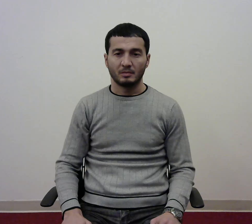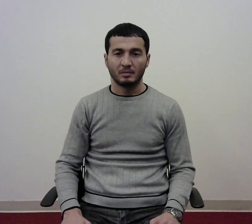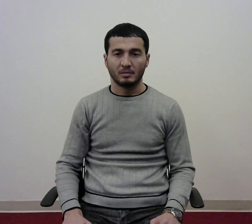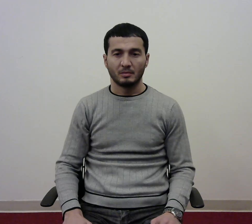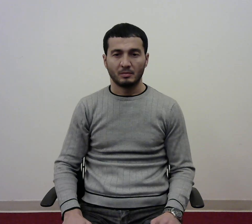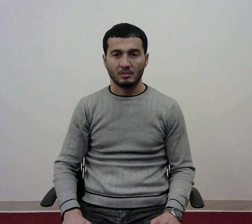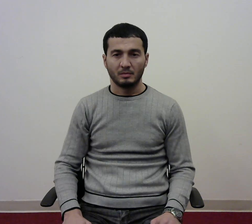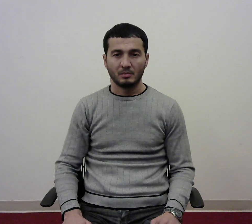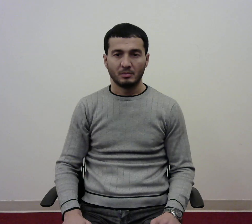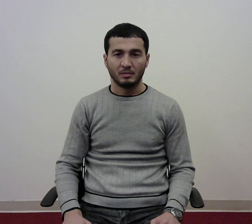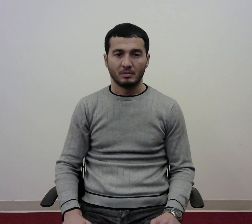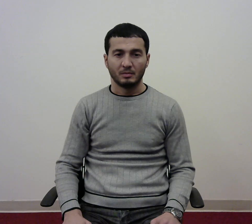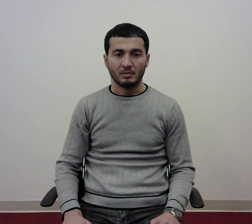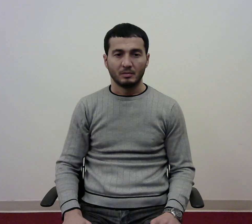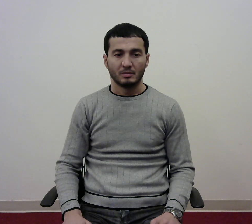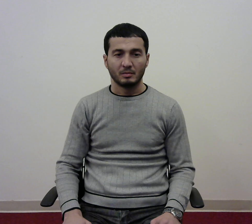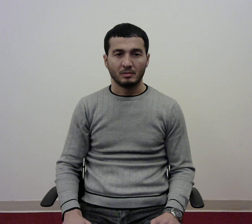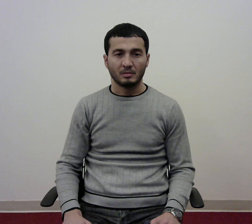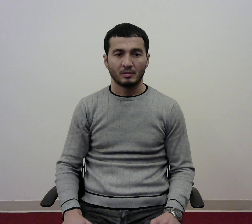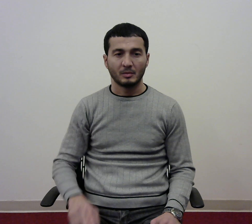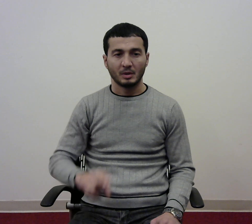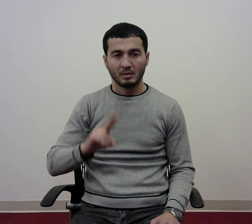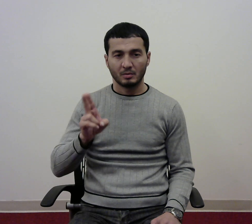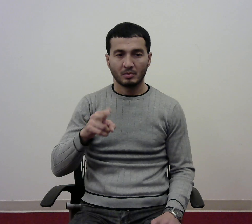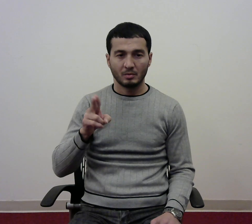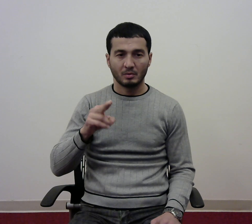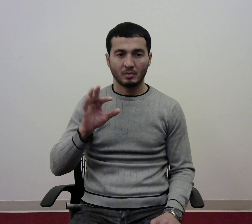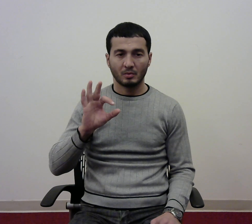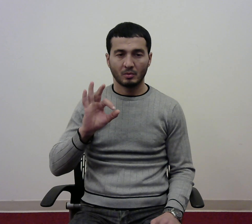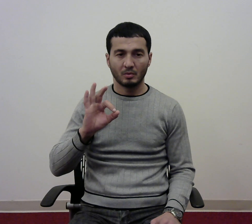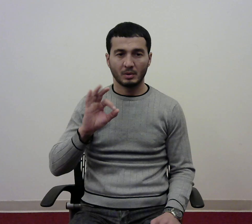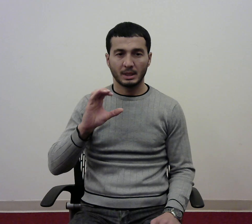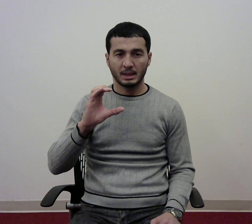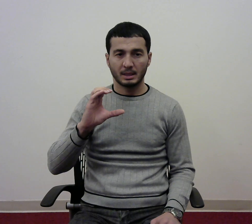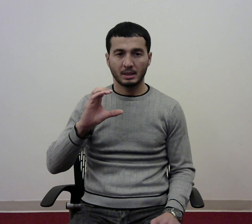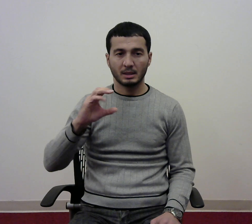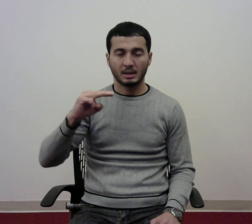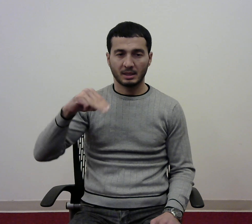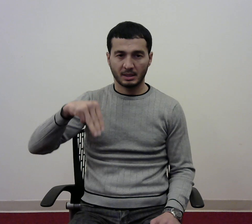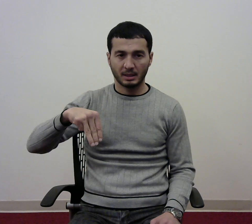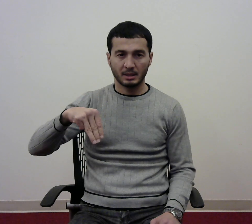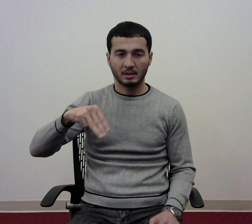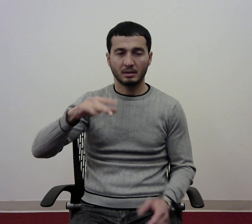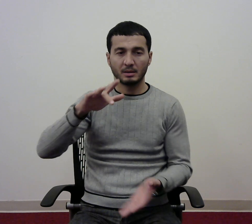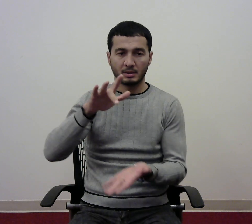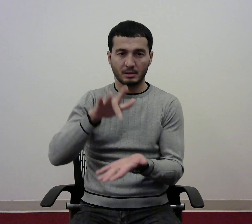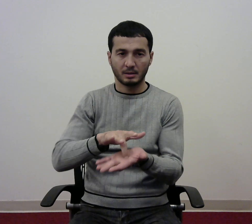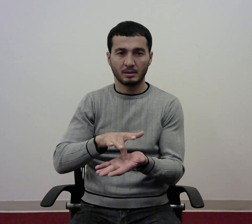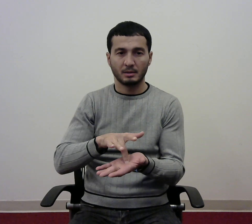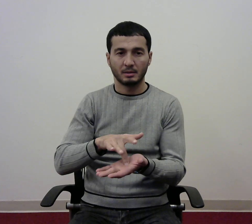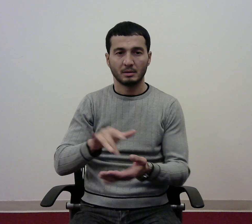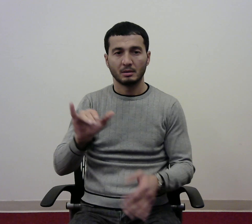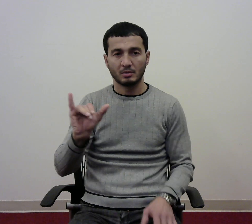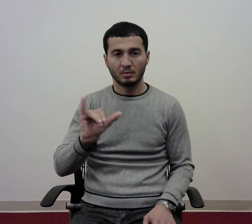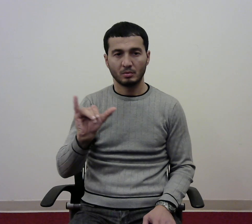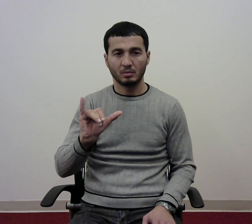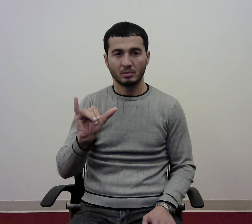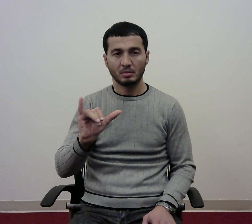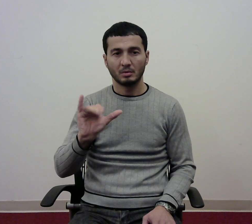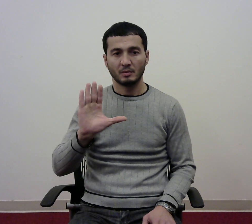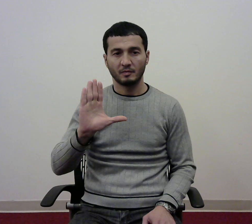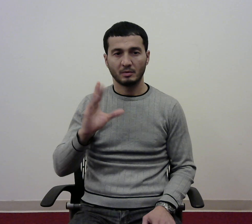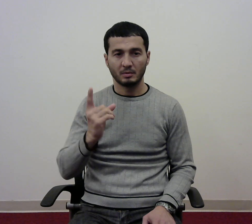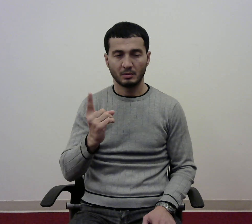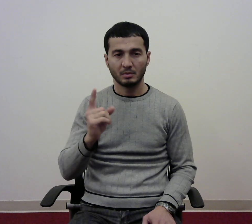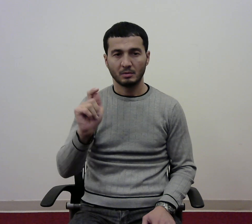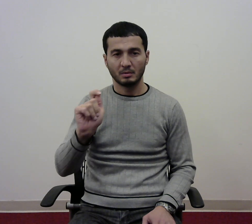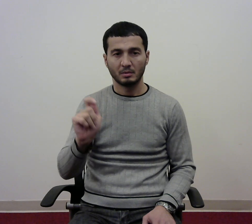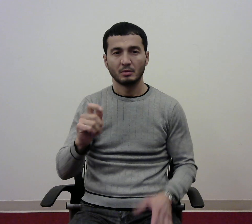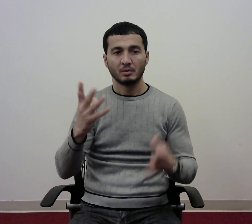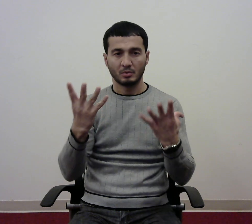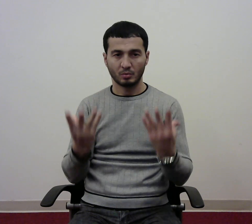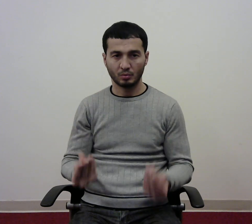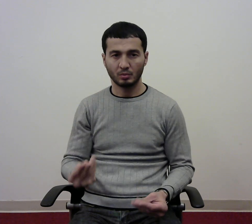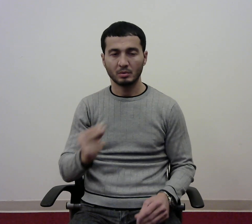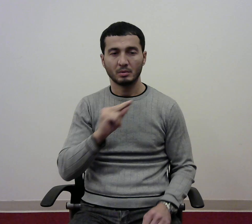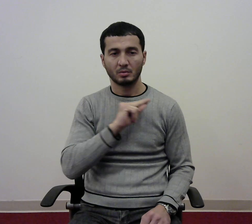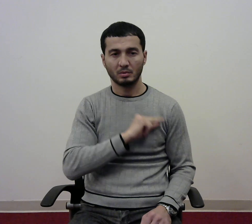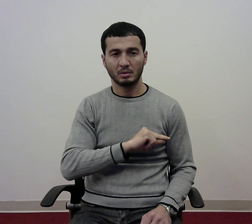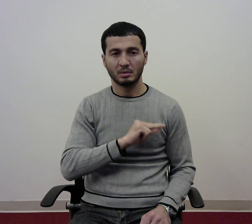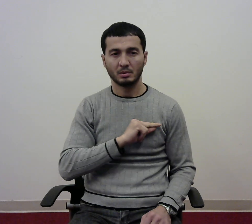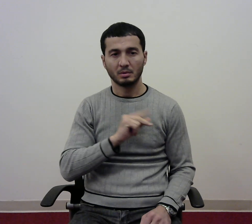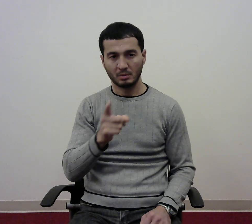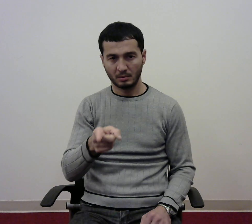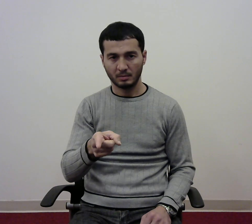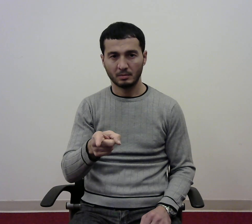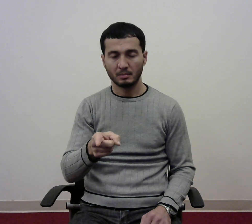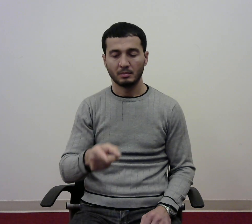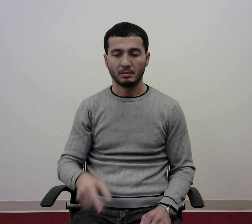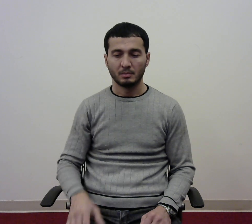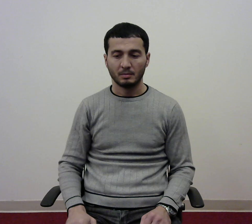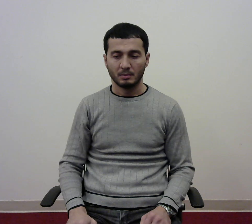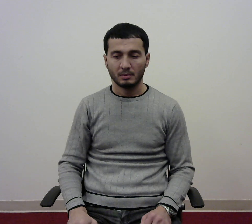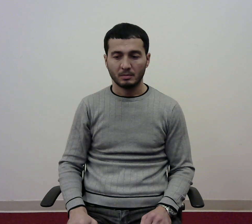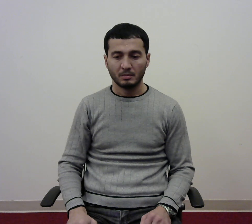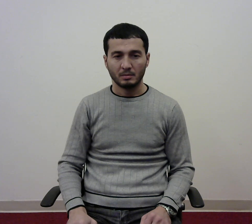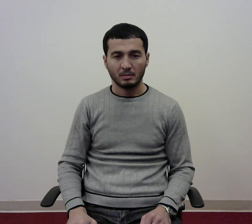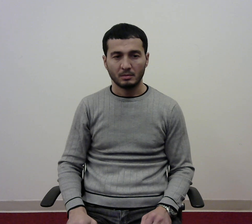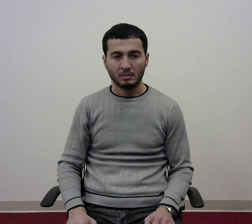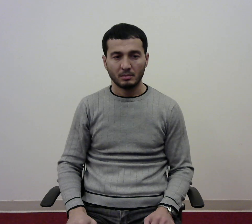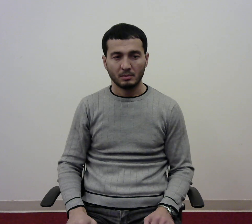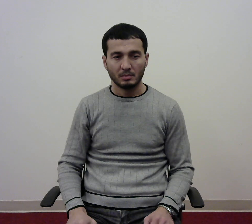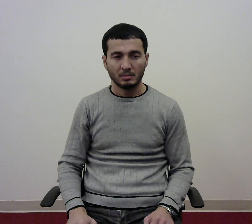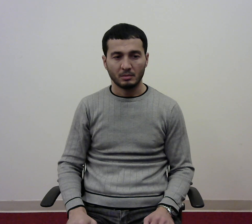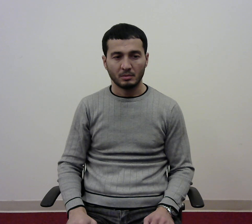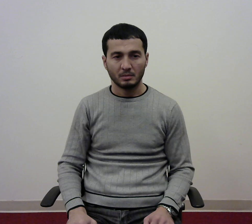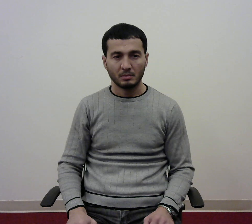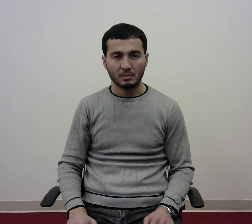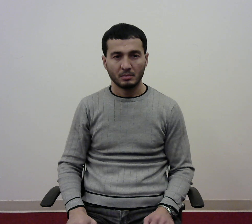DOST mərkəzləri şənbə və bazar günü işləyirmi?